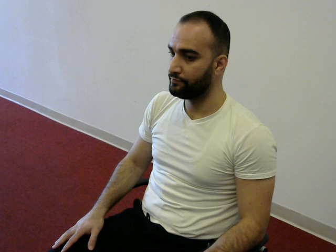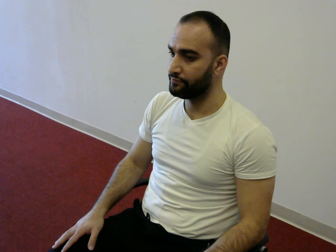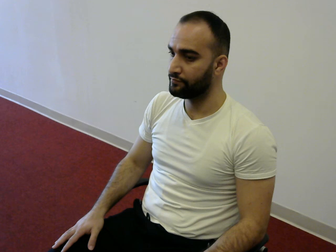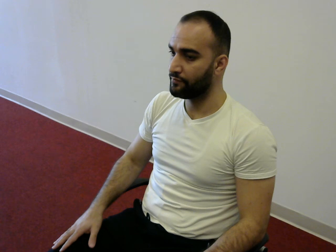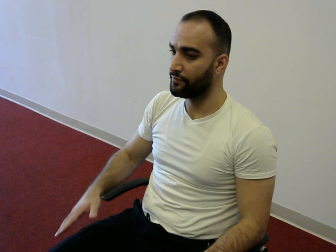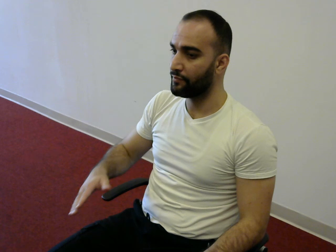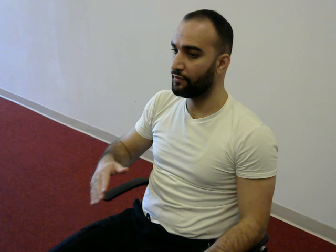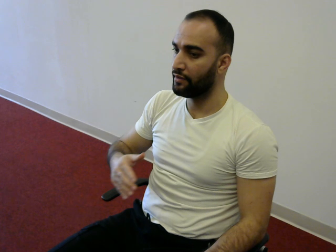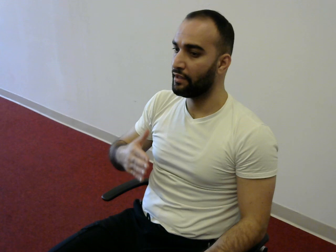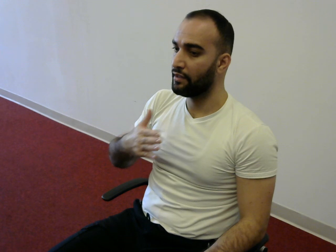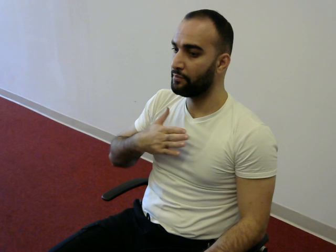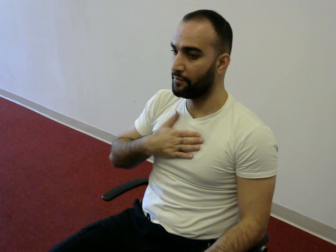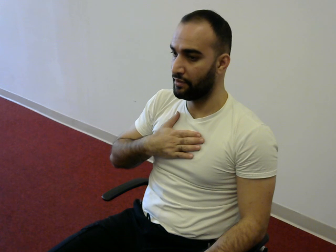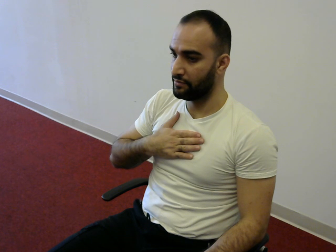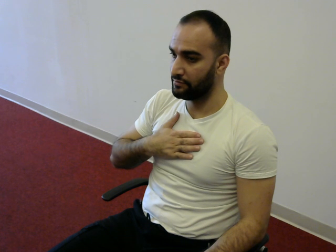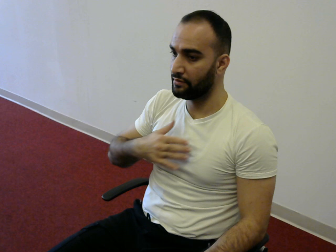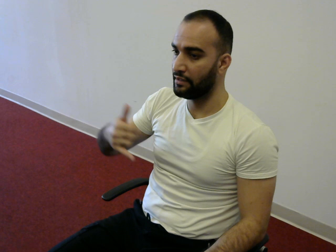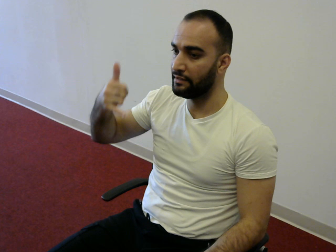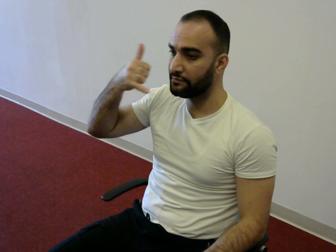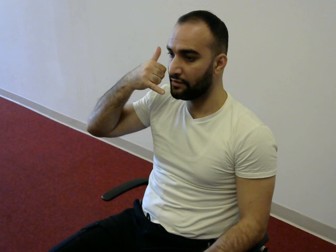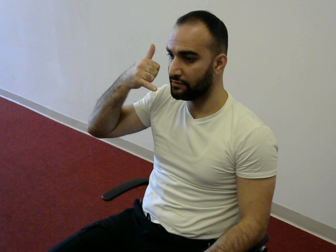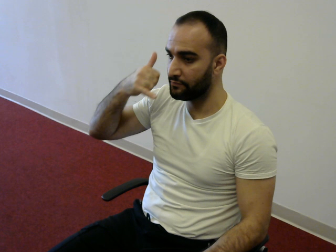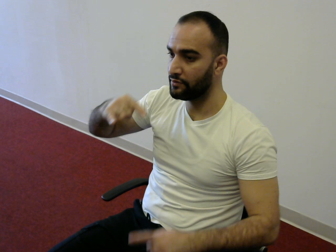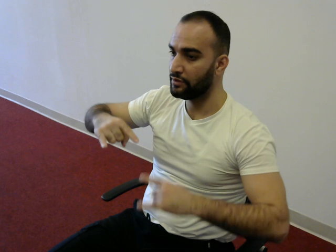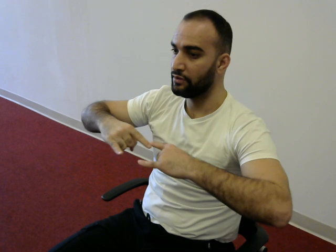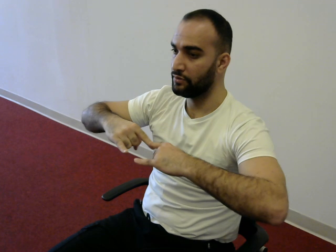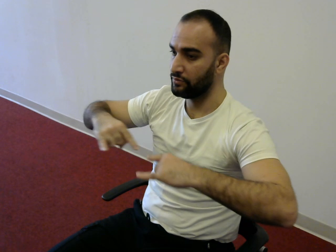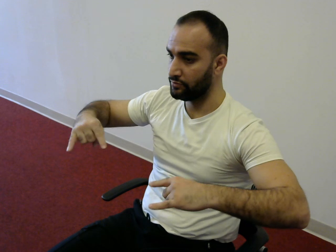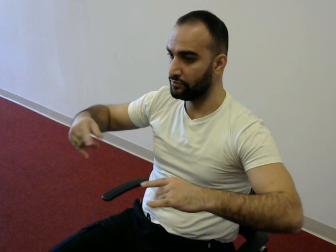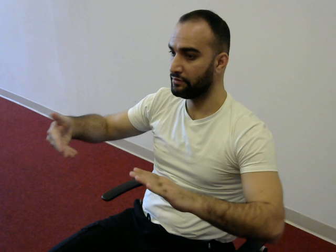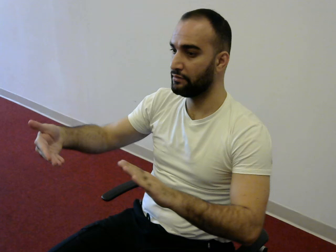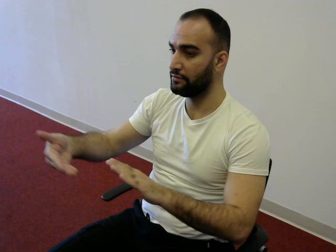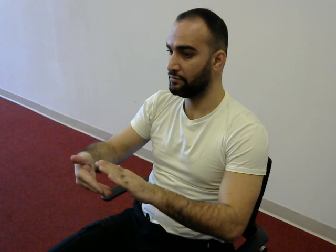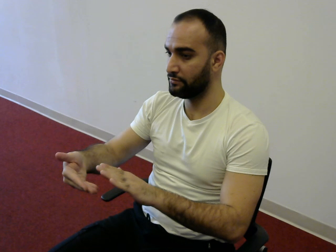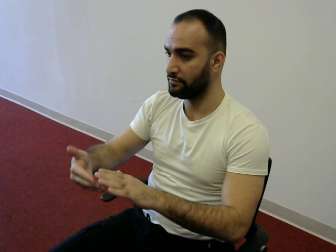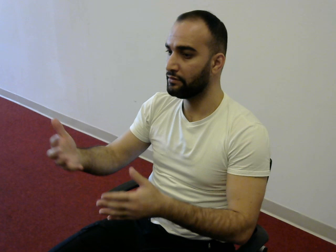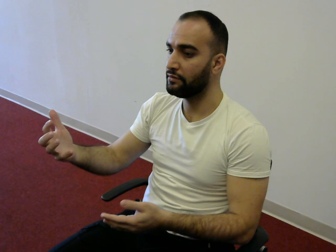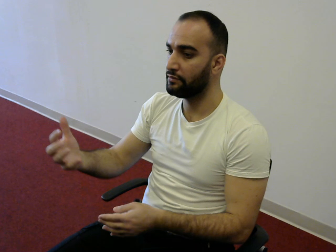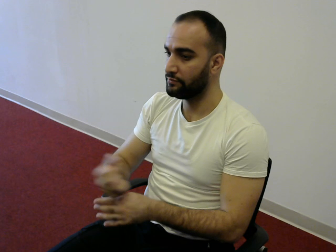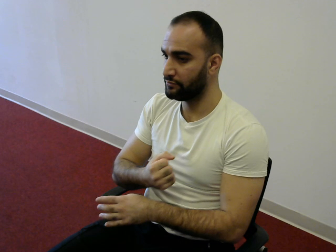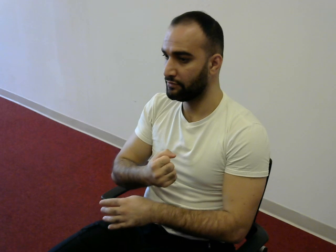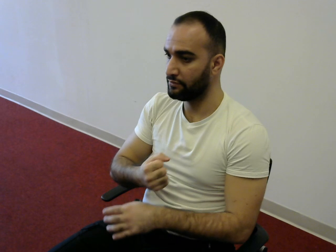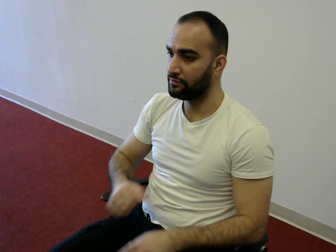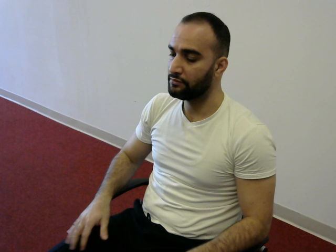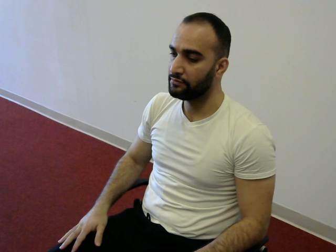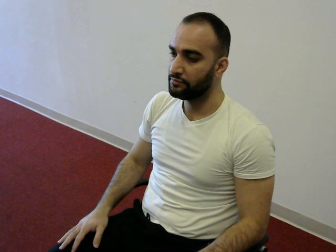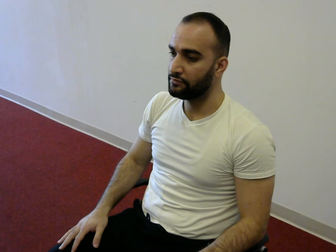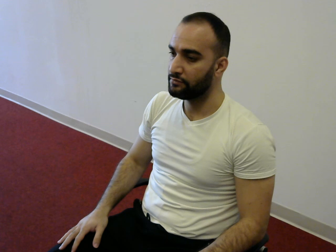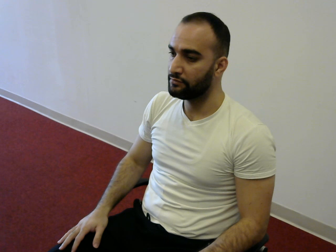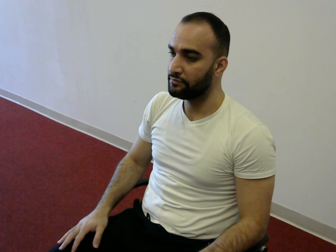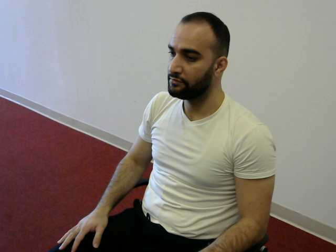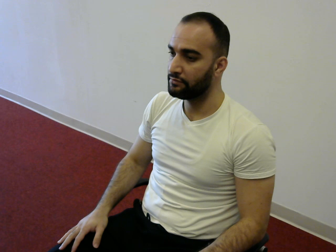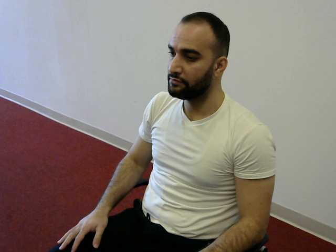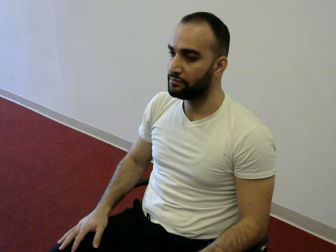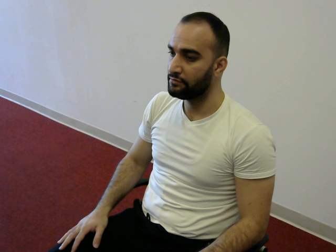Mən telefonumu stolun altından tapdım